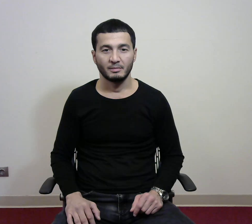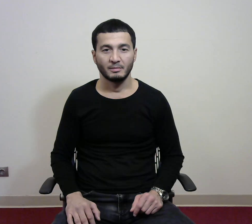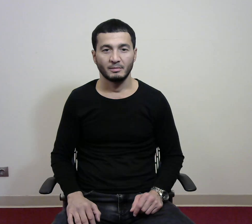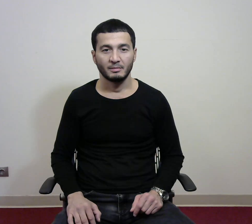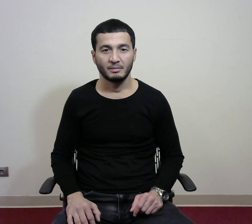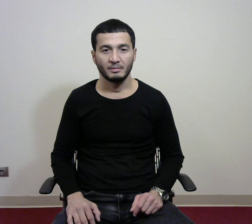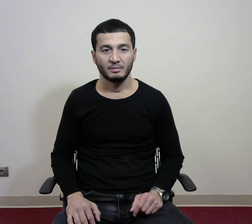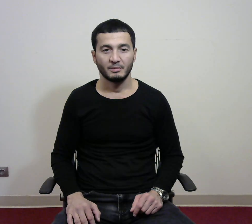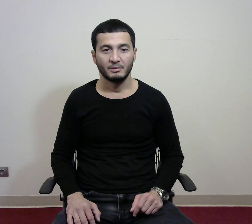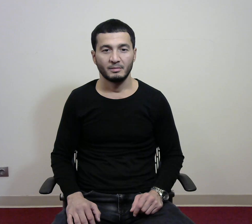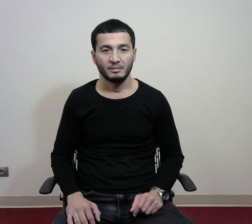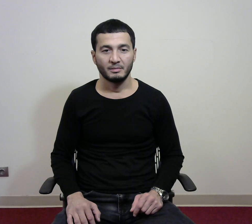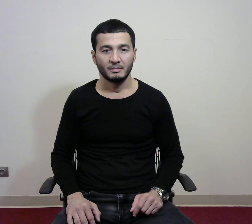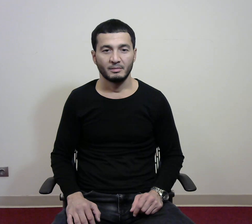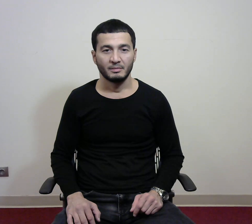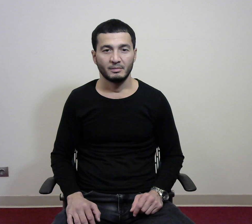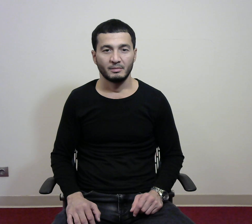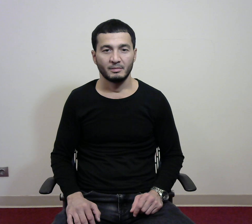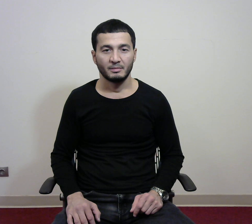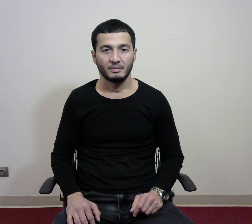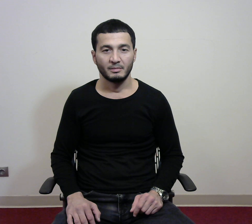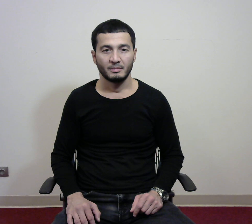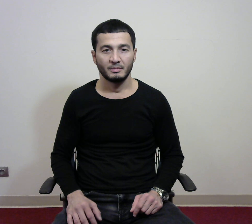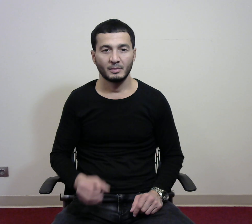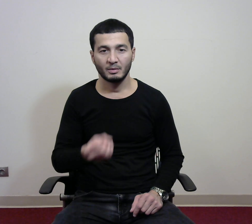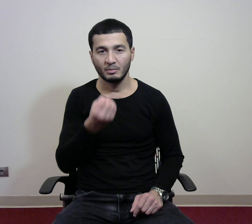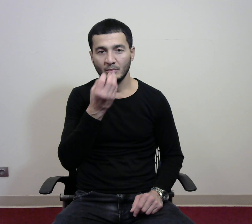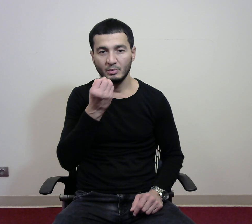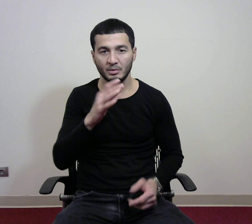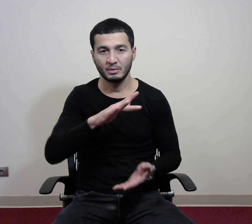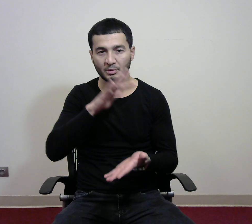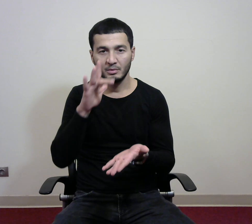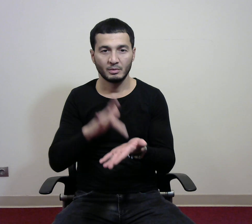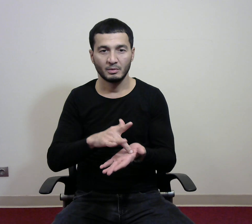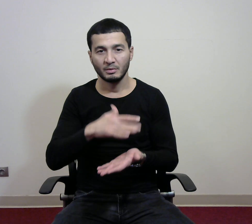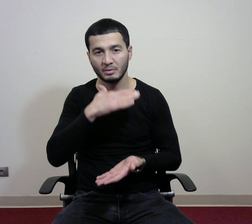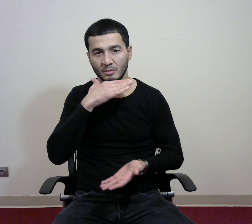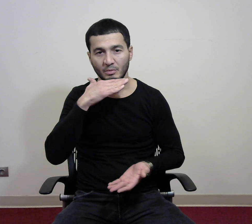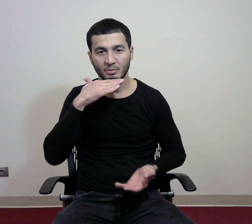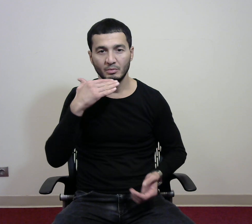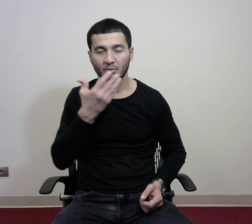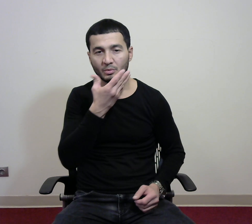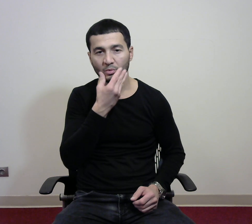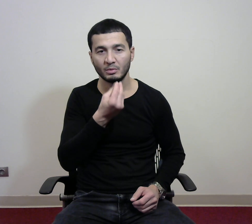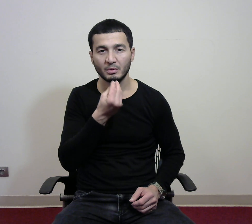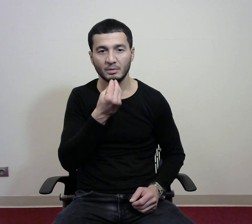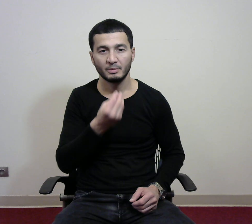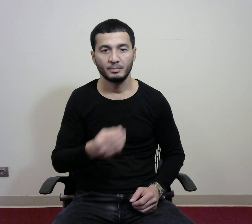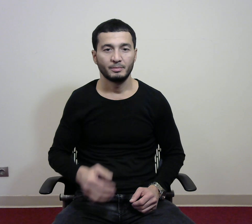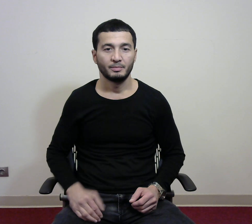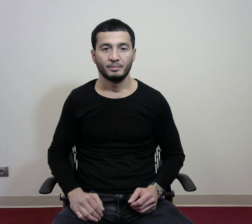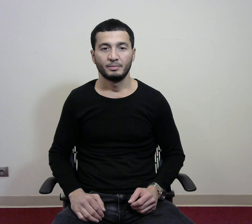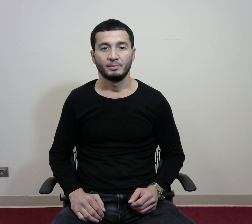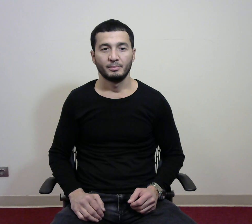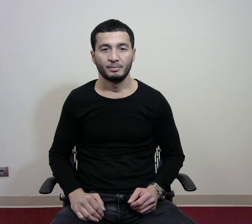Bakı şəhəri çox gözəldir